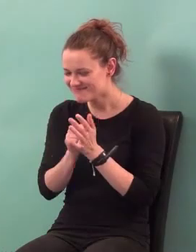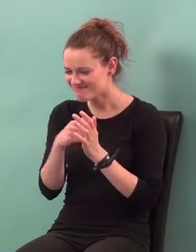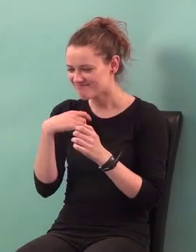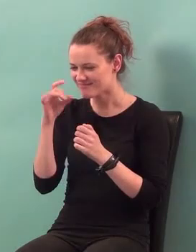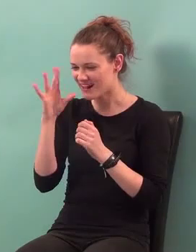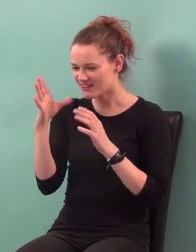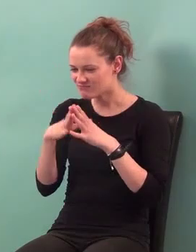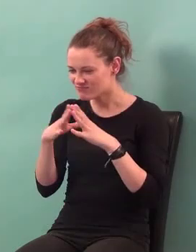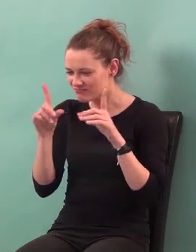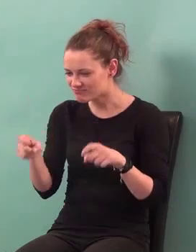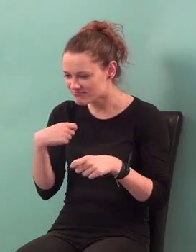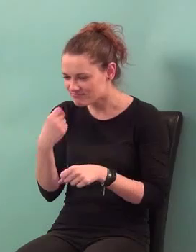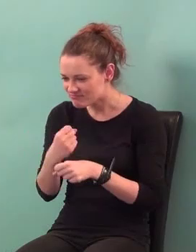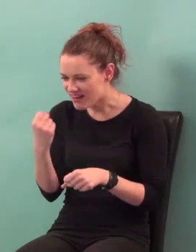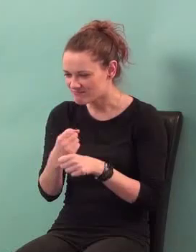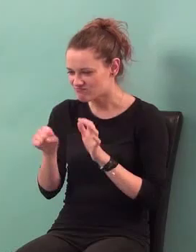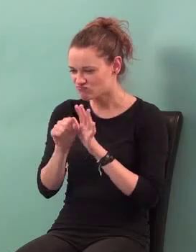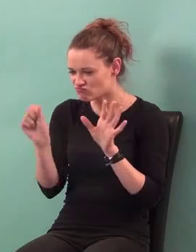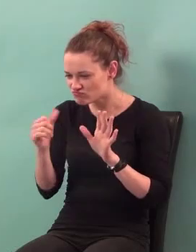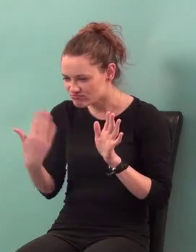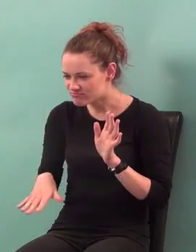Rano o dziesiątej zaczynam pracę, do szóstej.